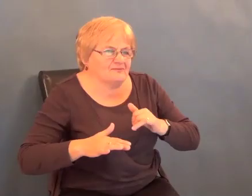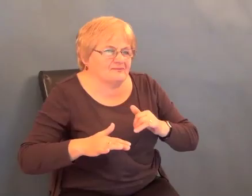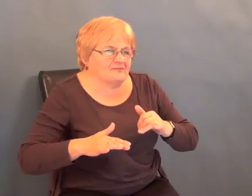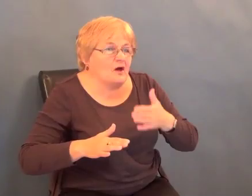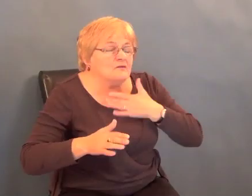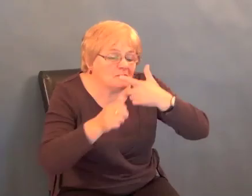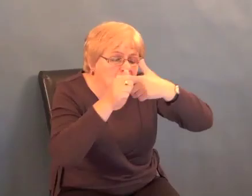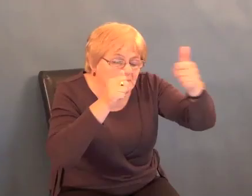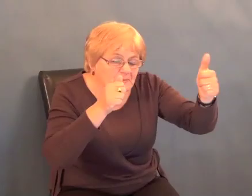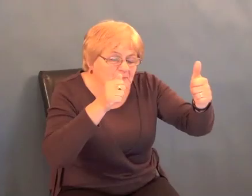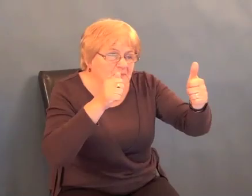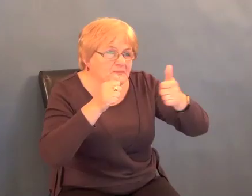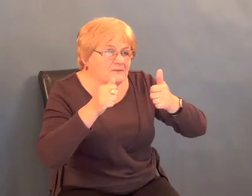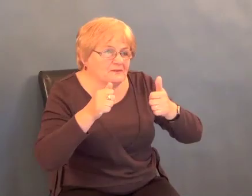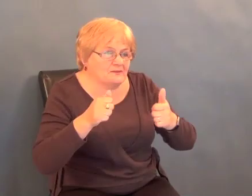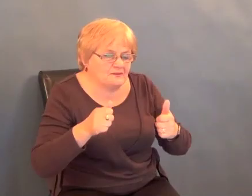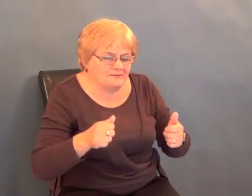W sobotę dwudziestego pierwszego.